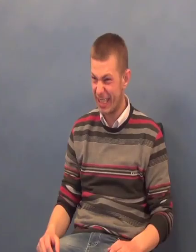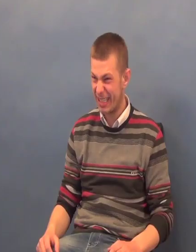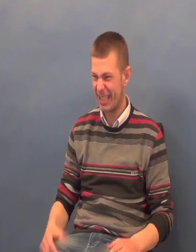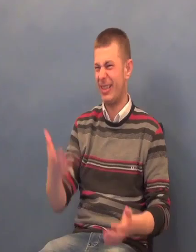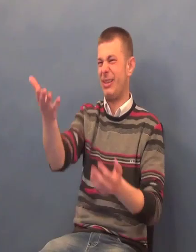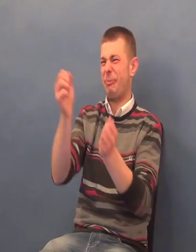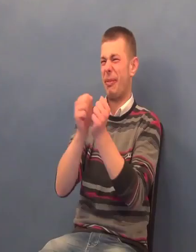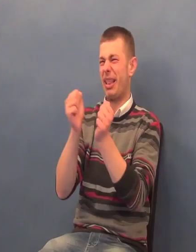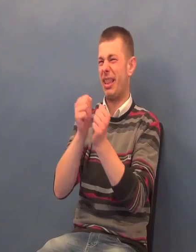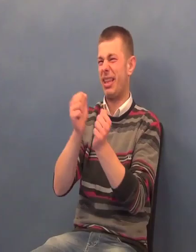Wiesz, w zimie.